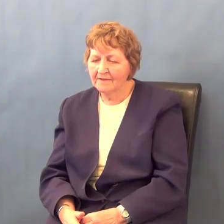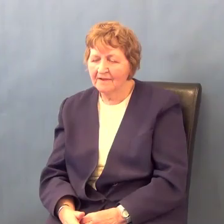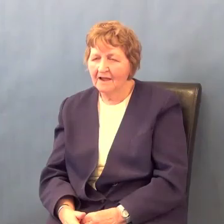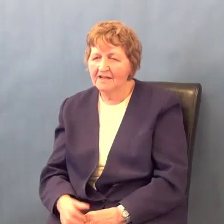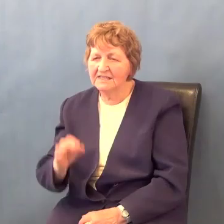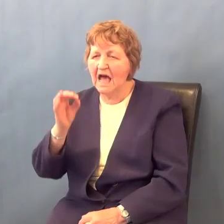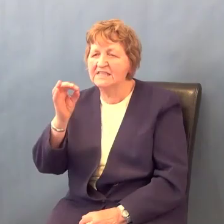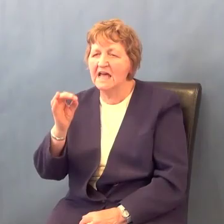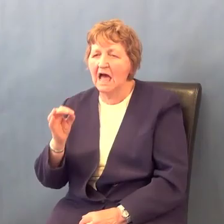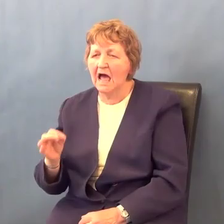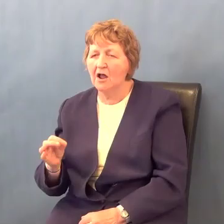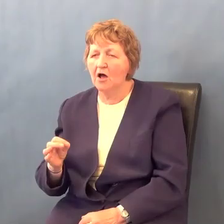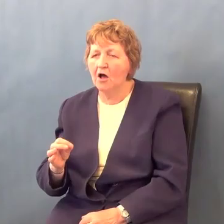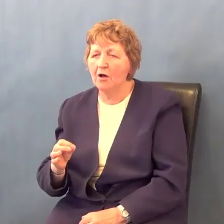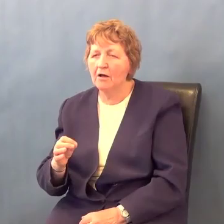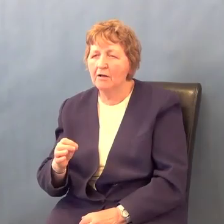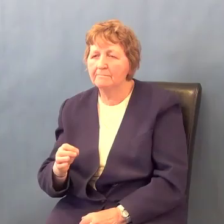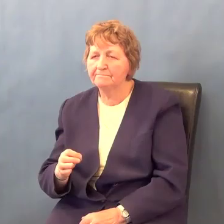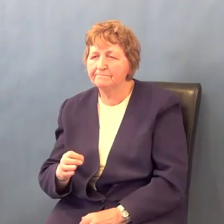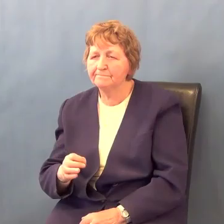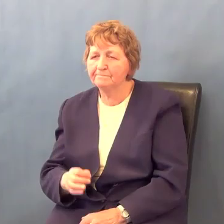Procent.